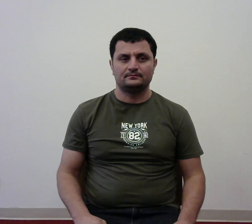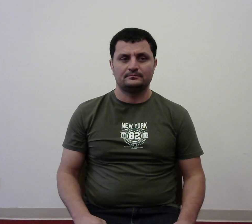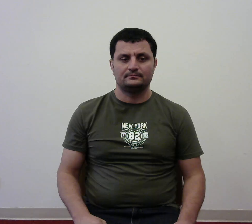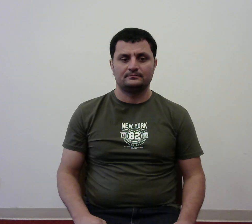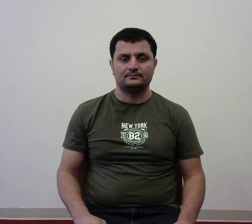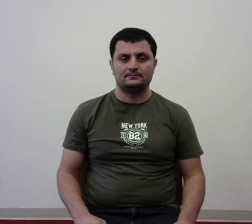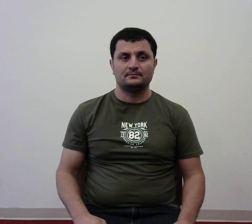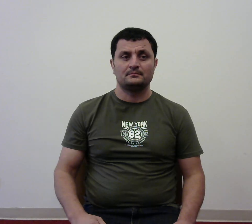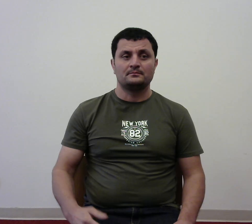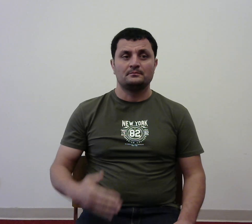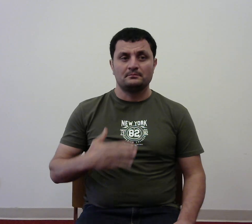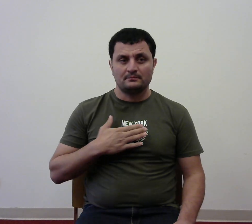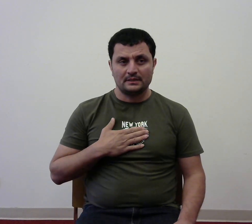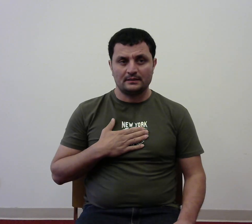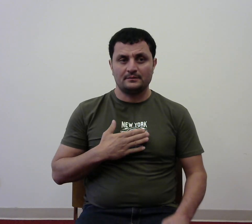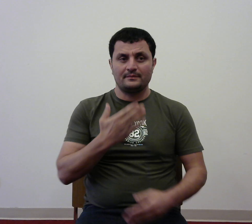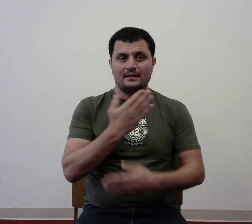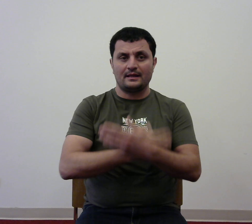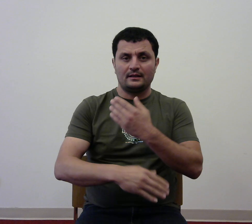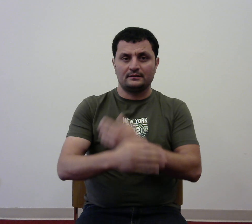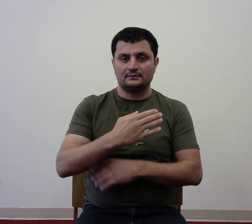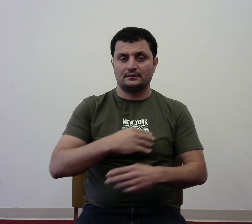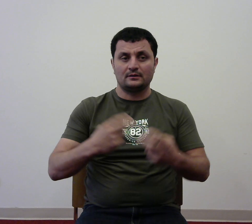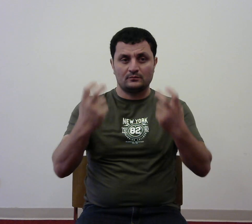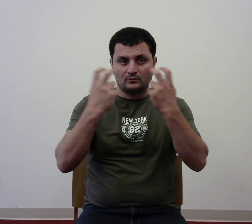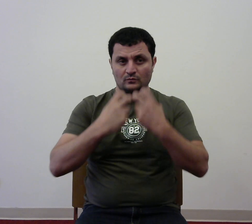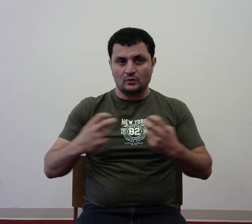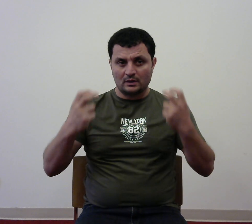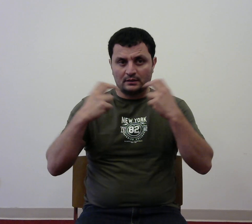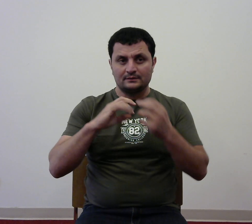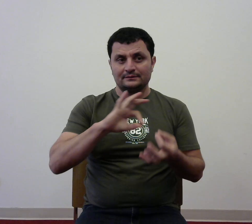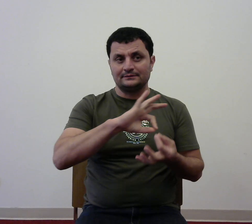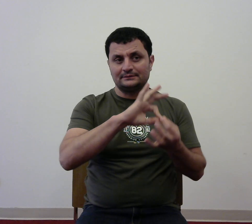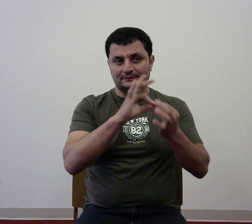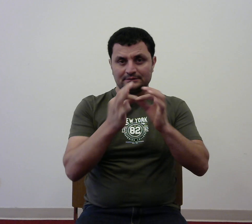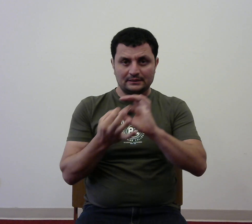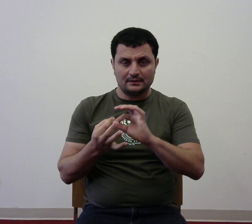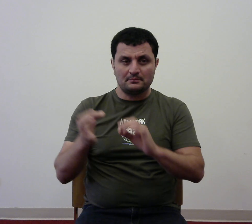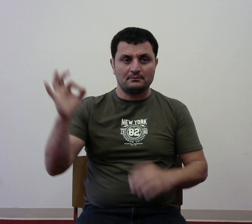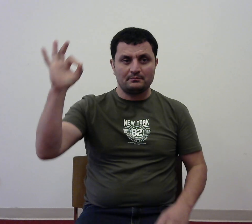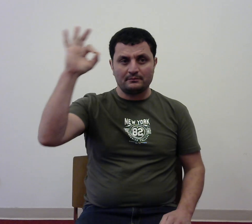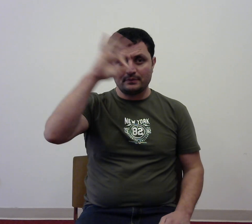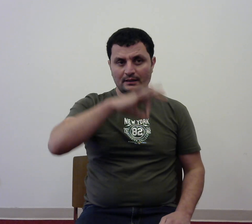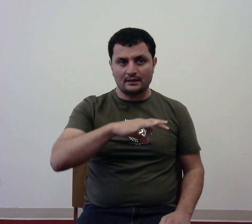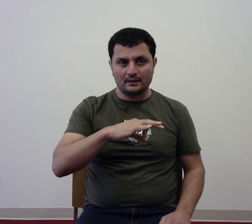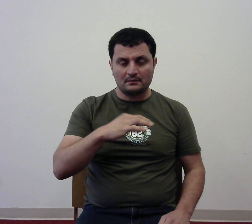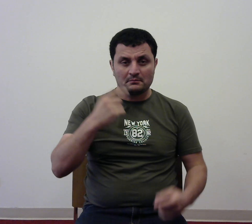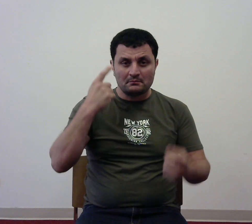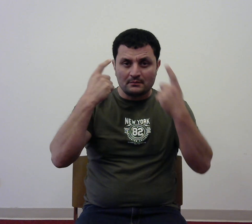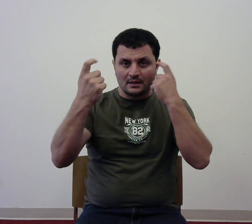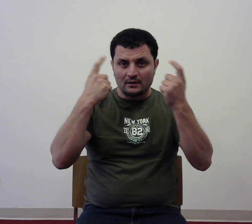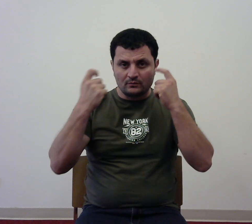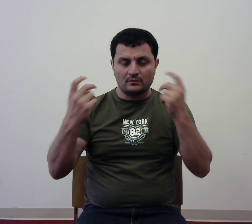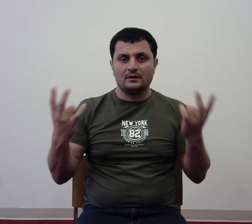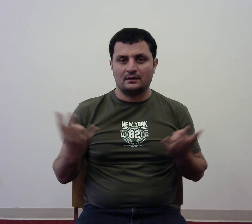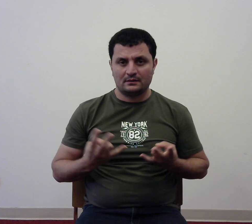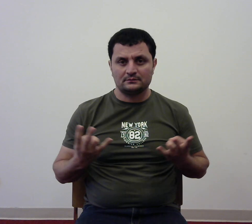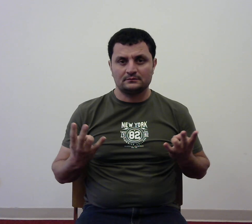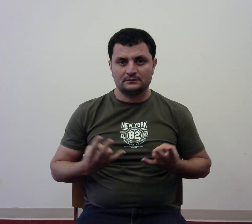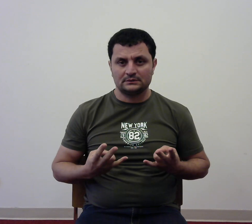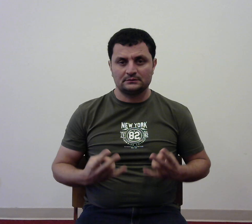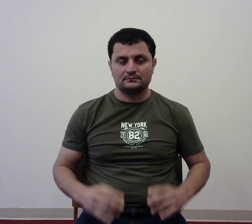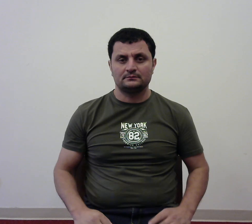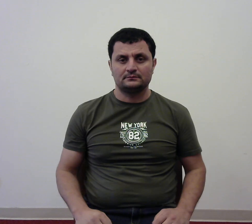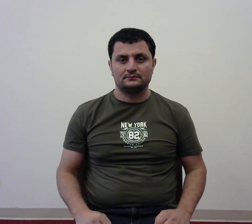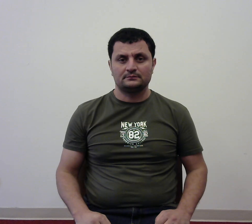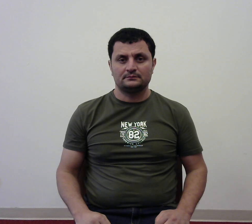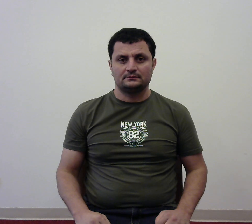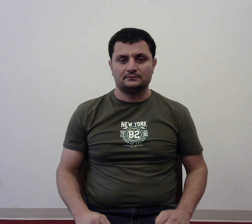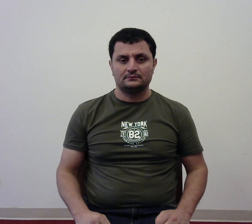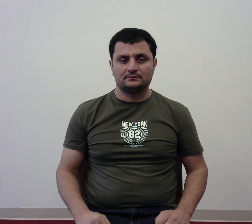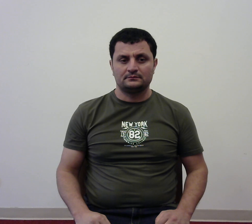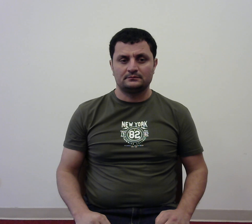Mənə əlillik müayinəsinin nəticəsi barədə məlumat lazımdır